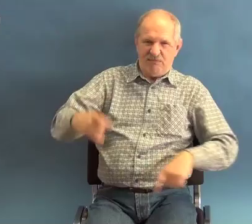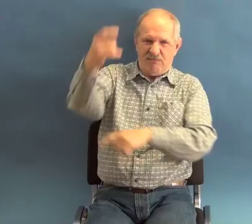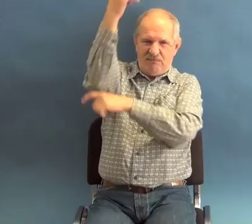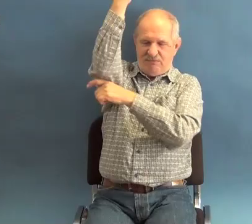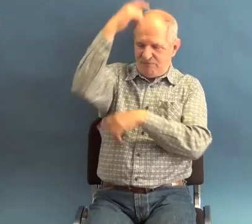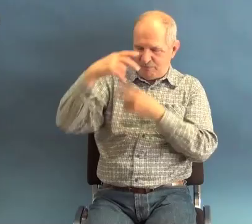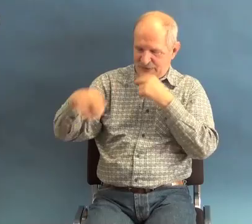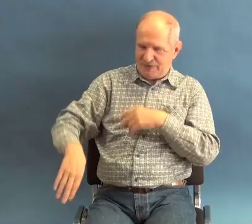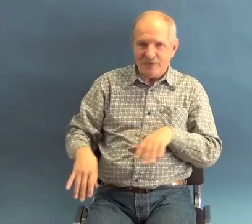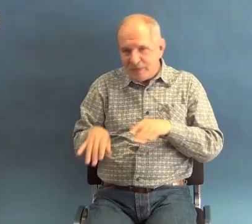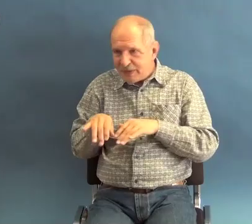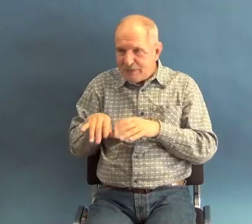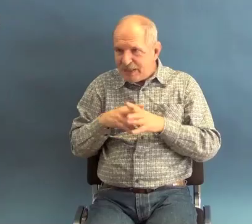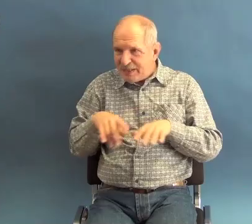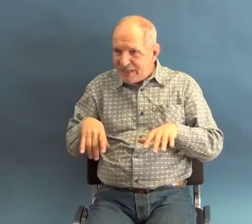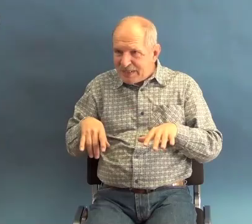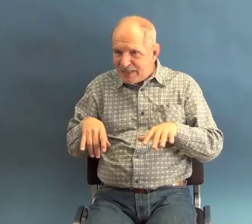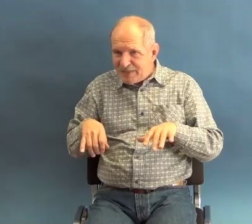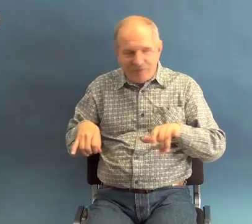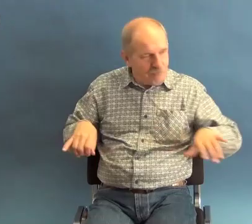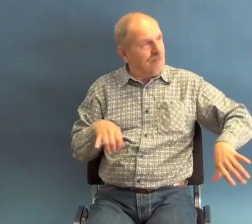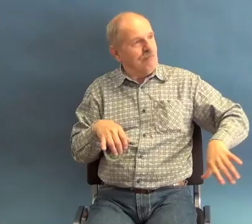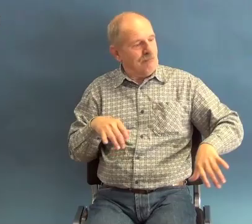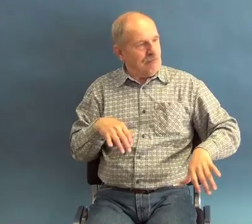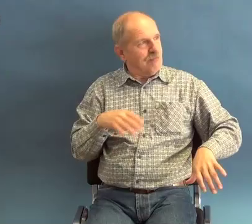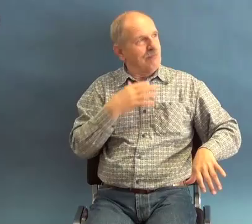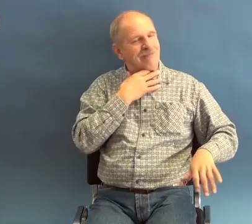Smarkacz czai się, nagle dotyka policjanta, który stoi za nim.